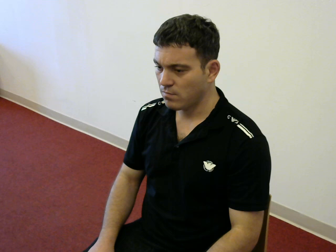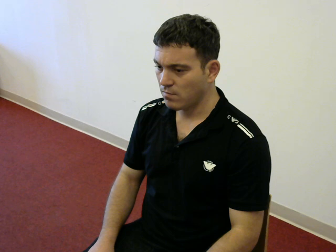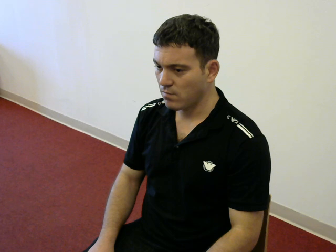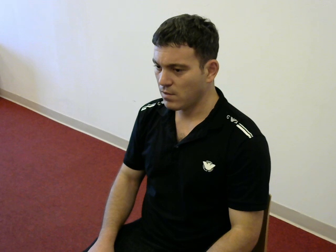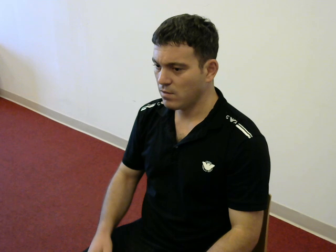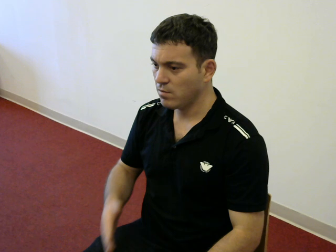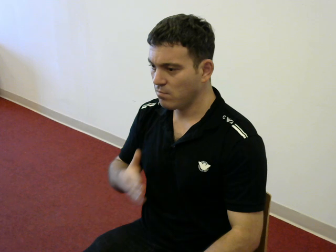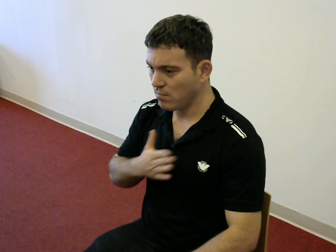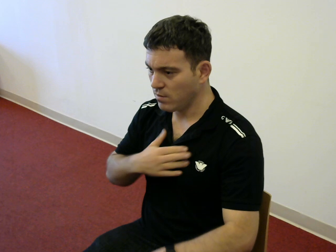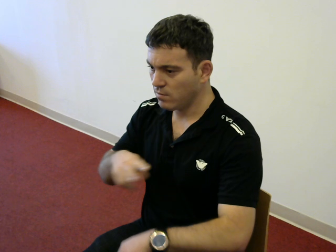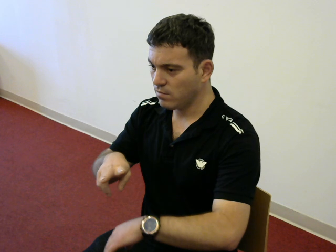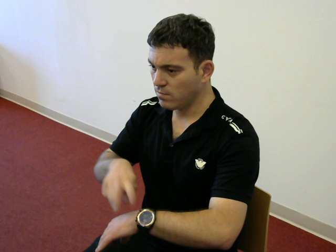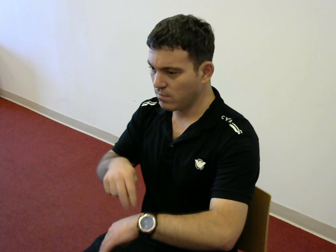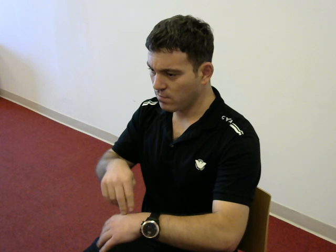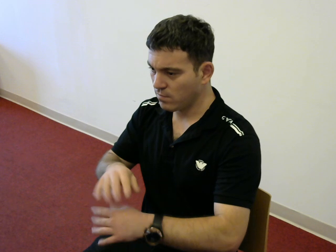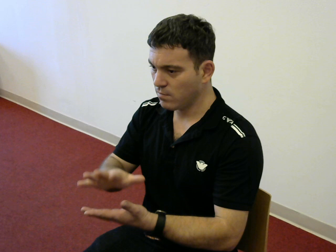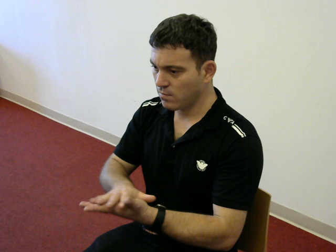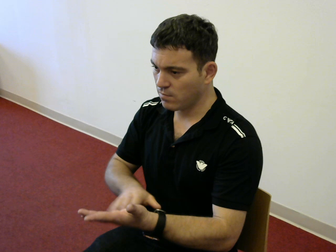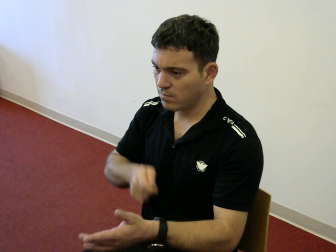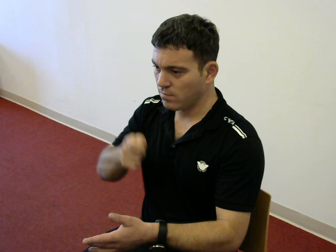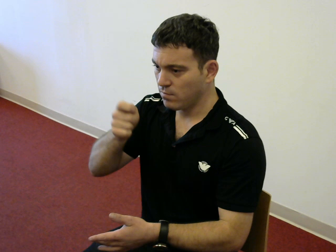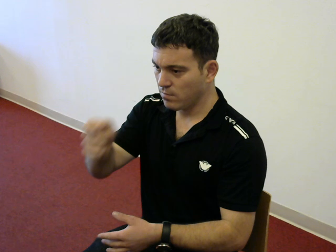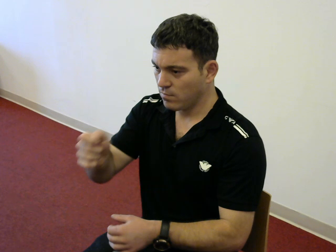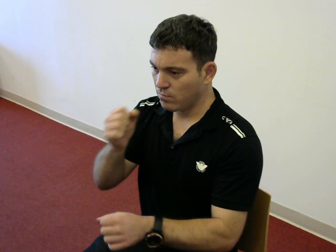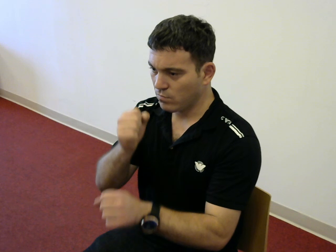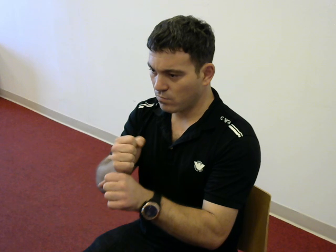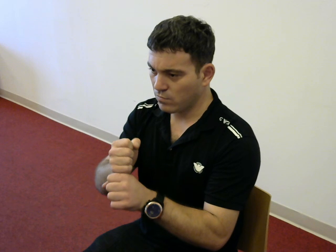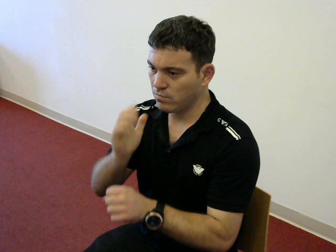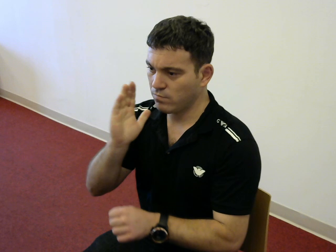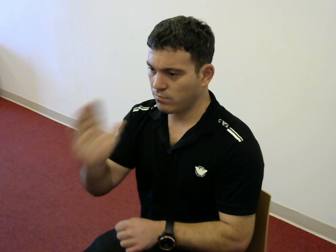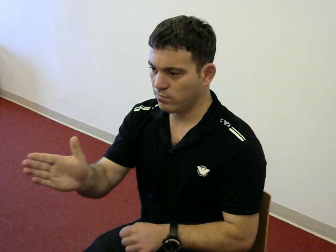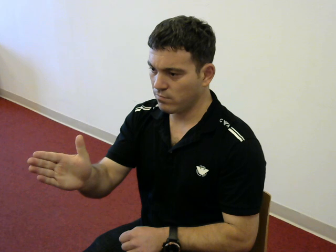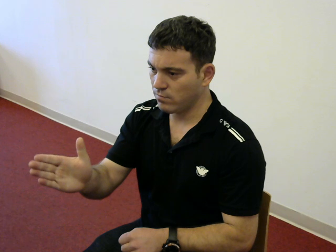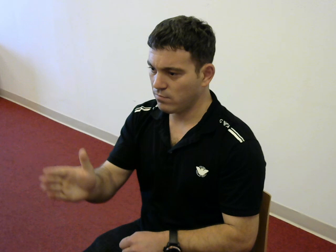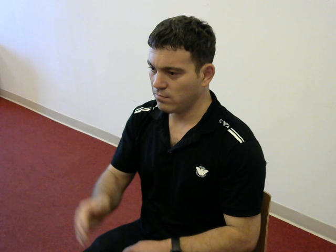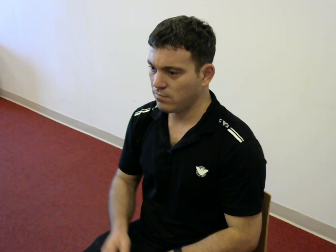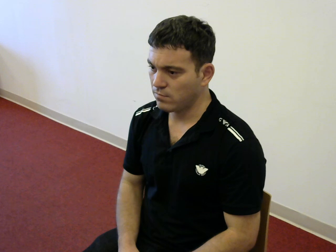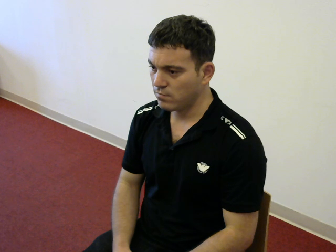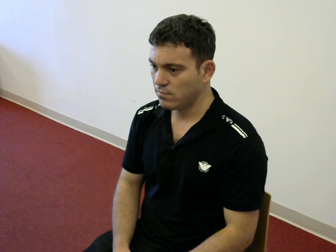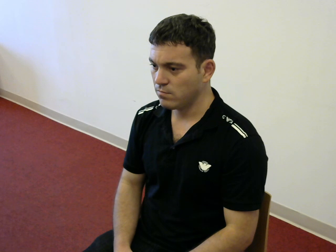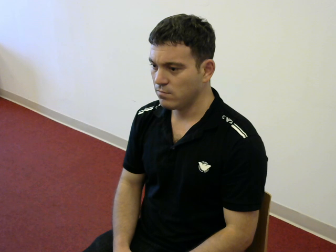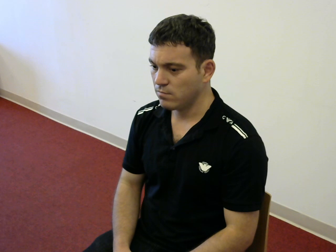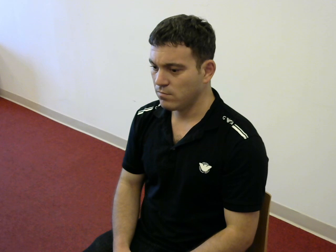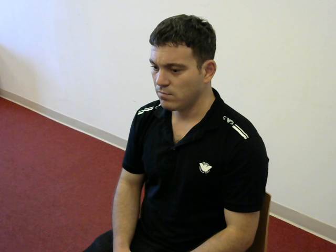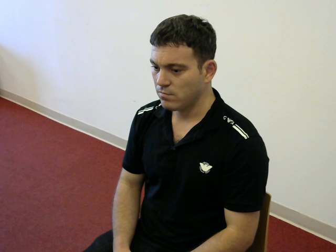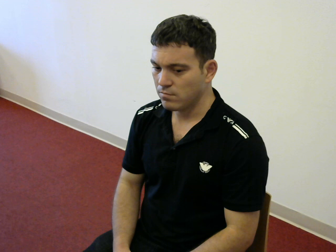Mən polisə müraciət edəcəyəm